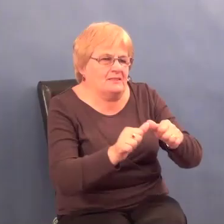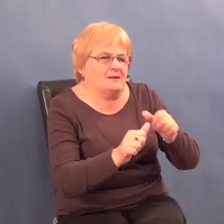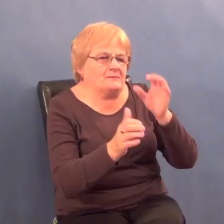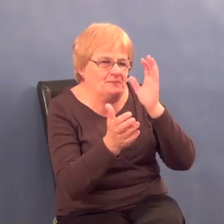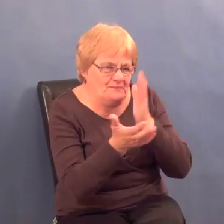Już.